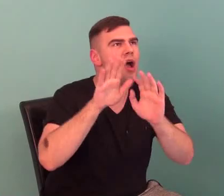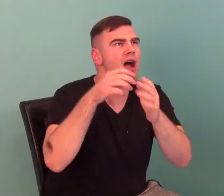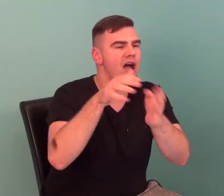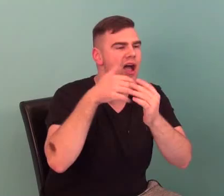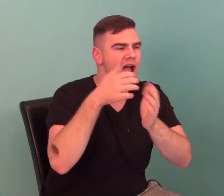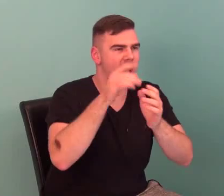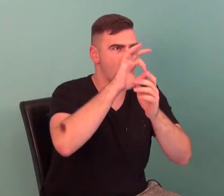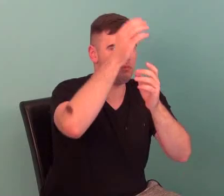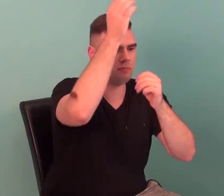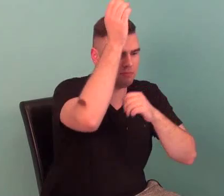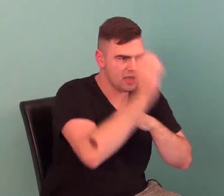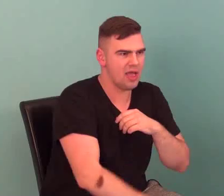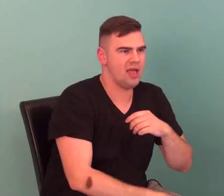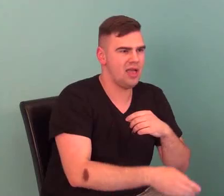Szczeka i ul spada.